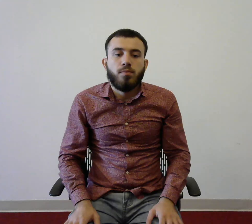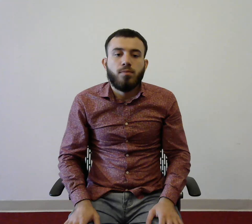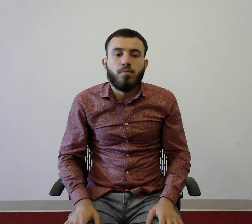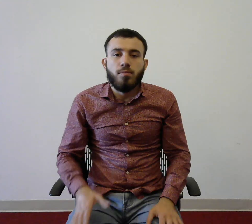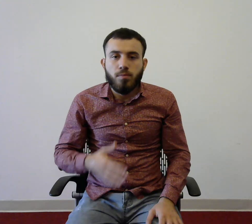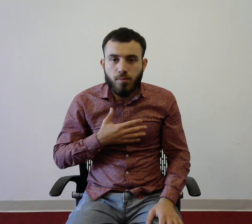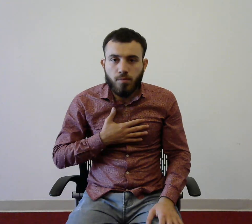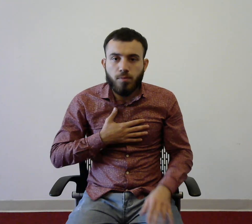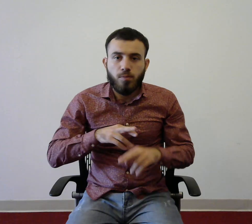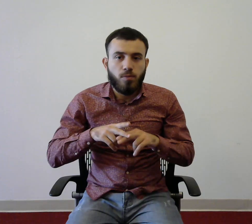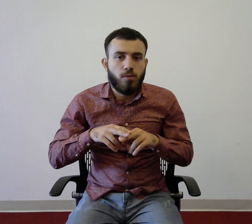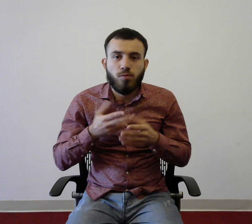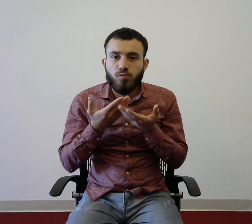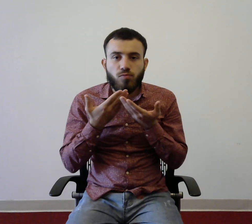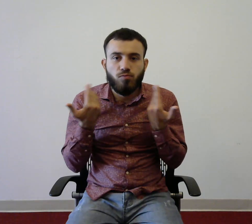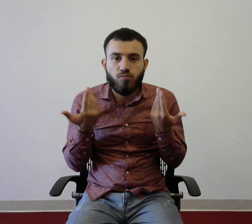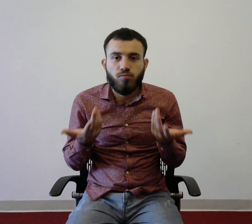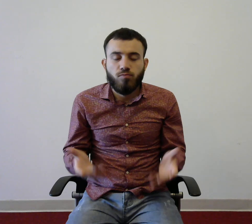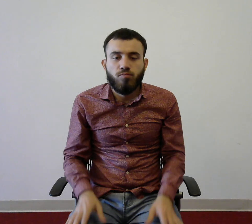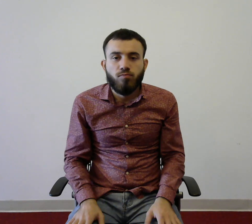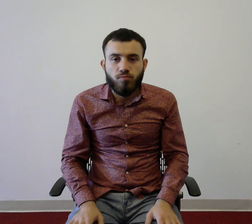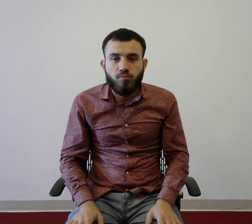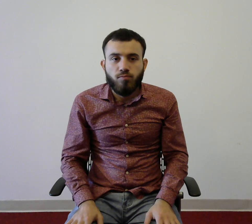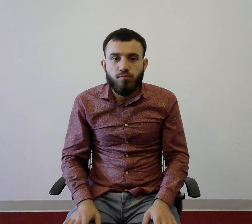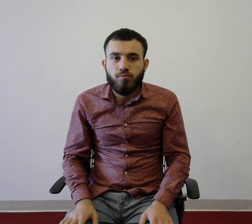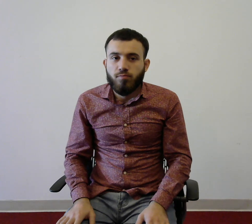Mənim şəxsiyyət vəsiqəm yoxdur